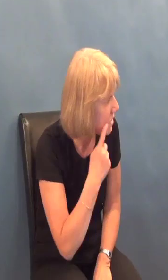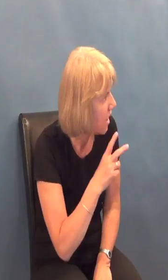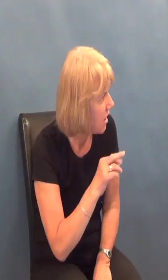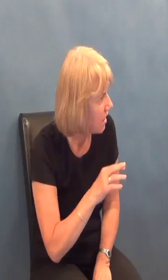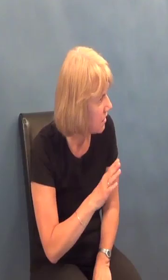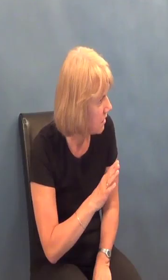Nie?